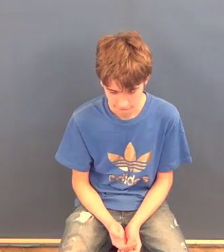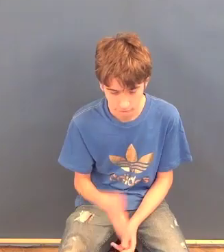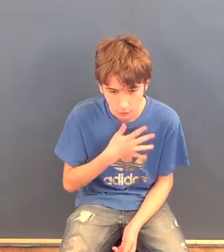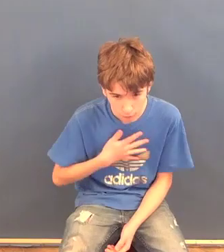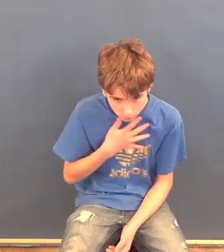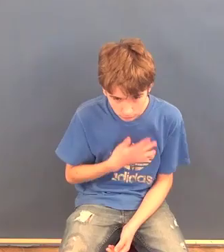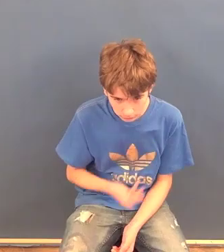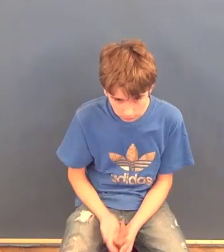Nie lubi.